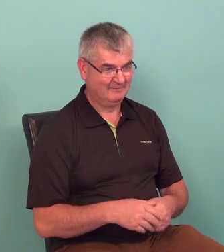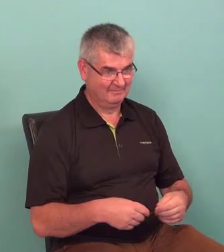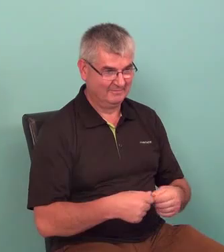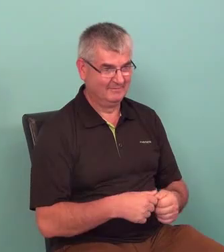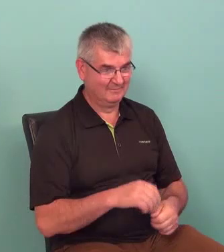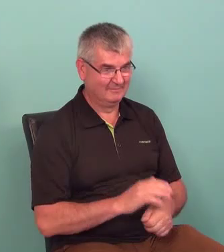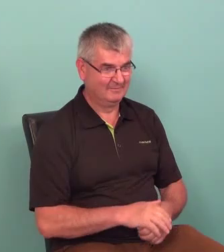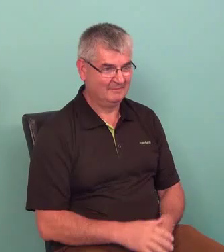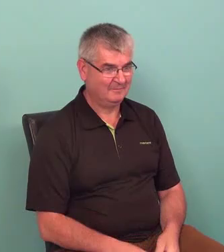Wspólnie, zgoda?